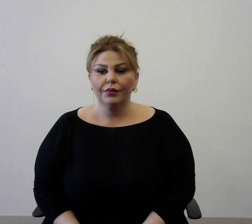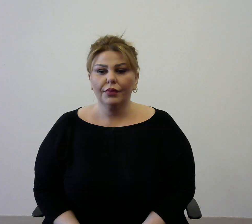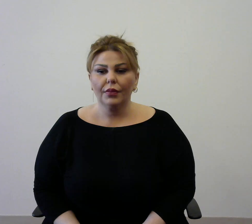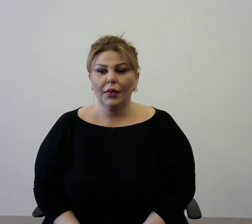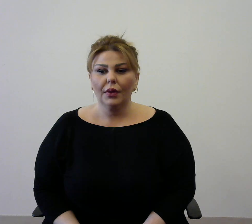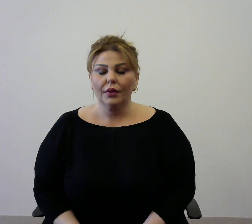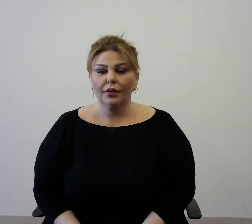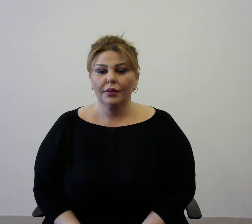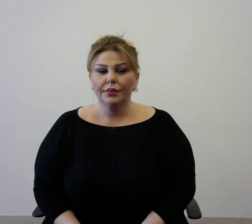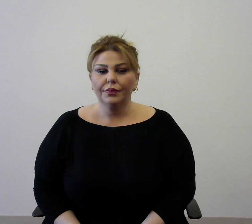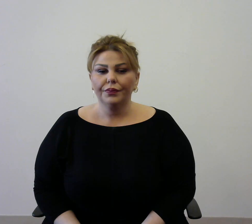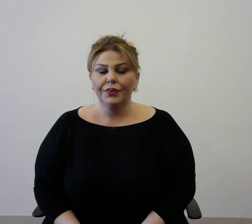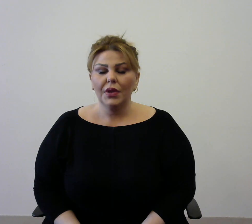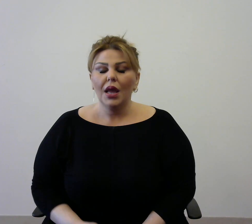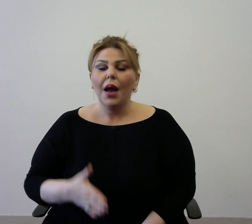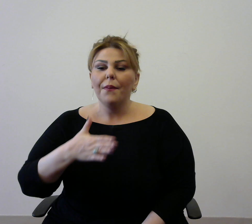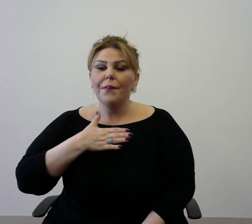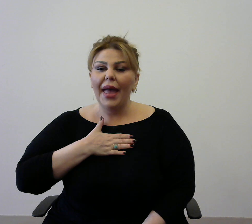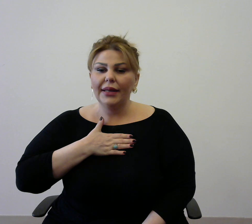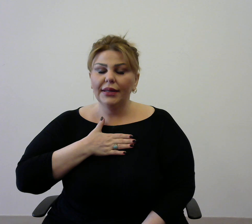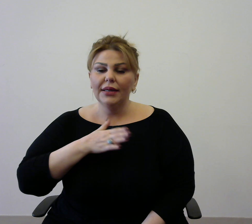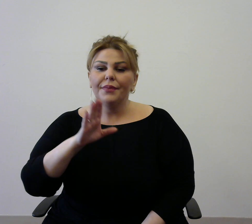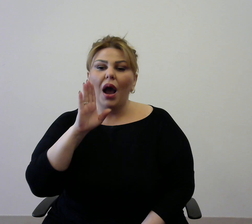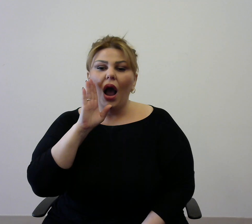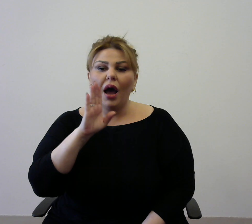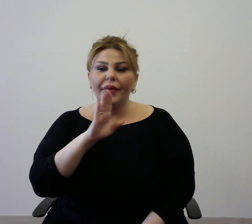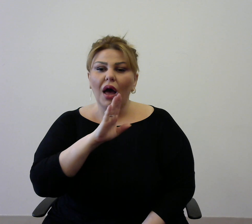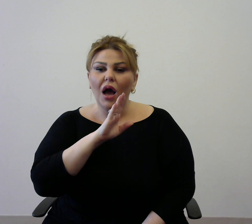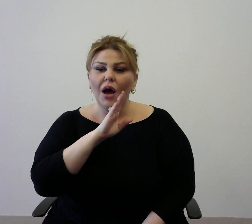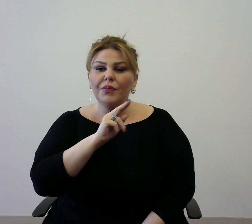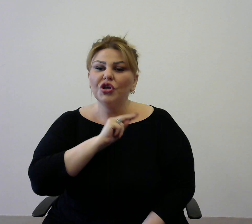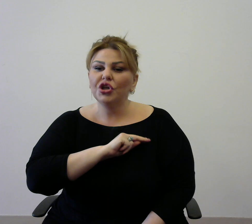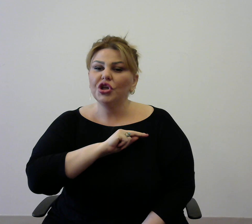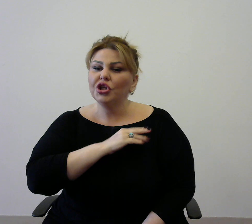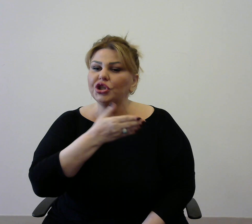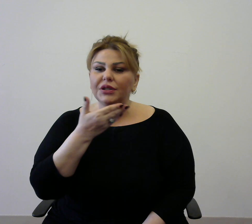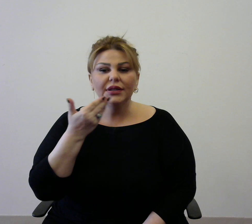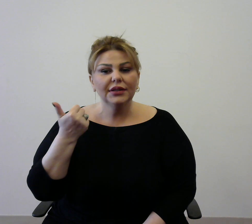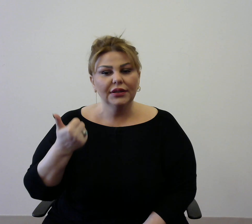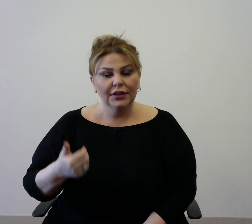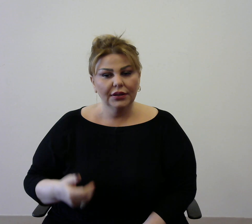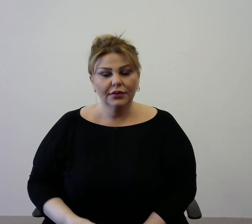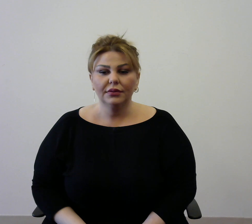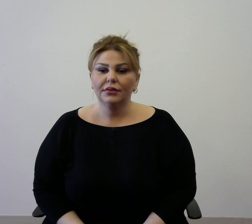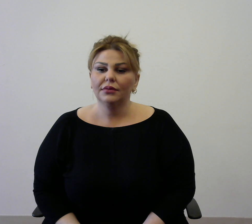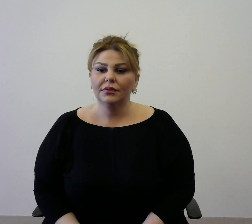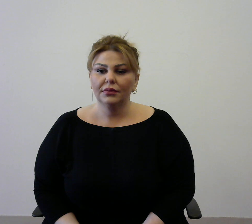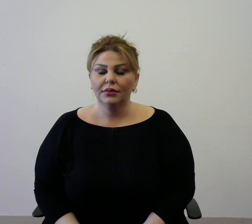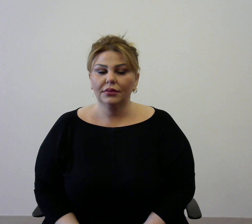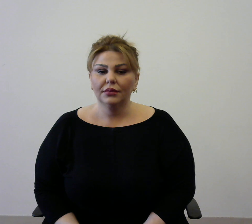Mənim anam işsizdir